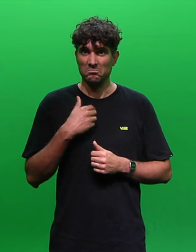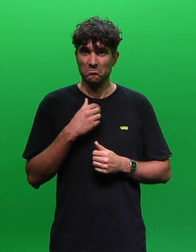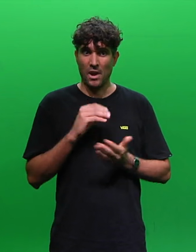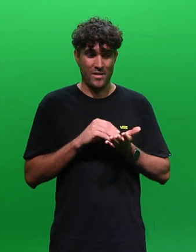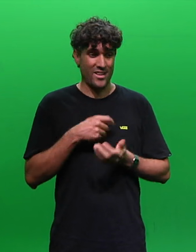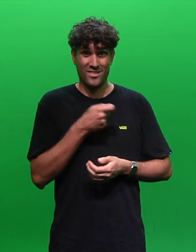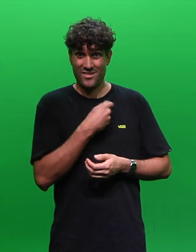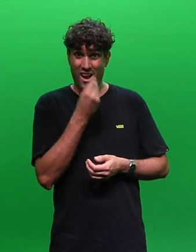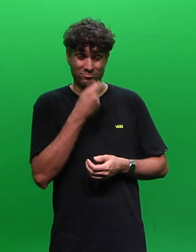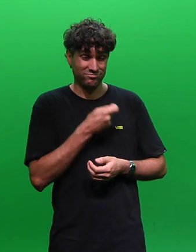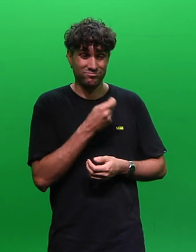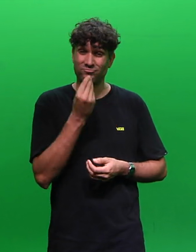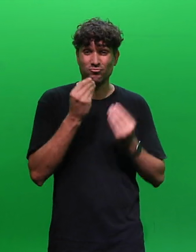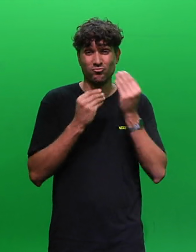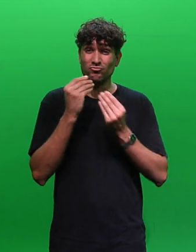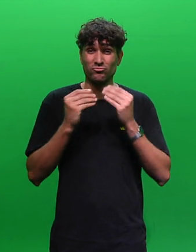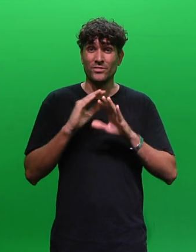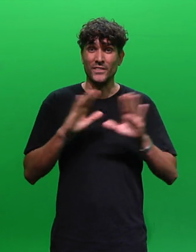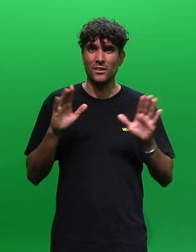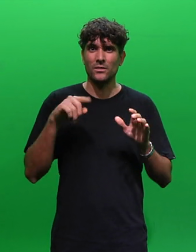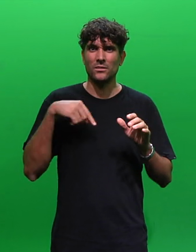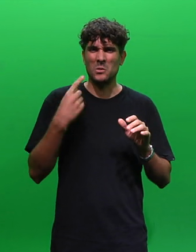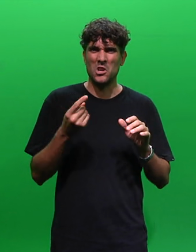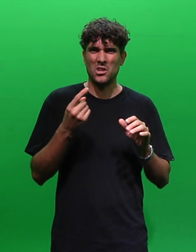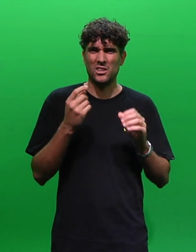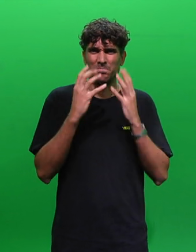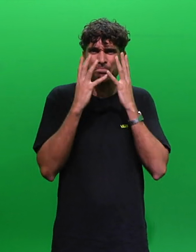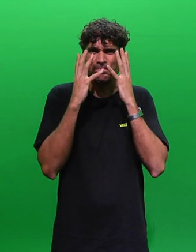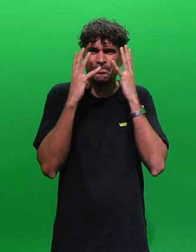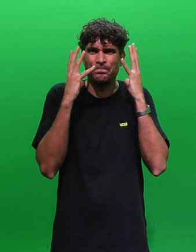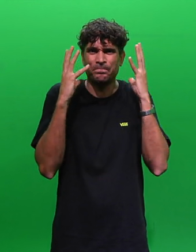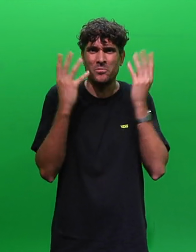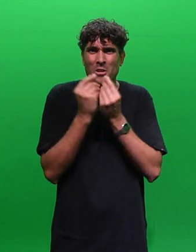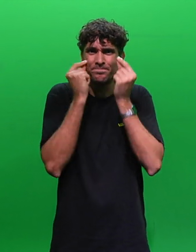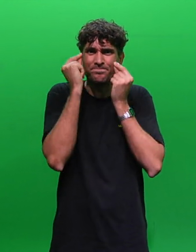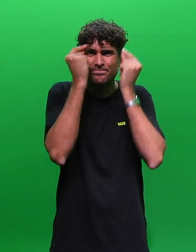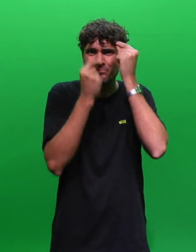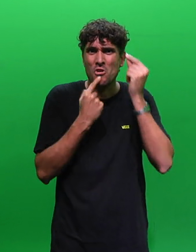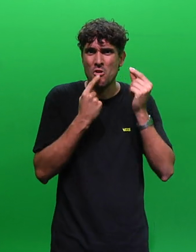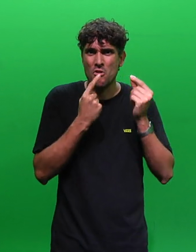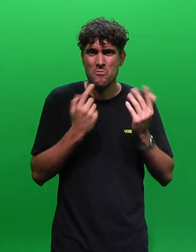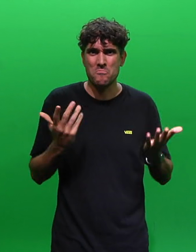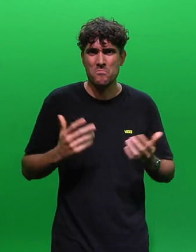De vegades, després de donar-li menjar té la cara inflada amb puntets vermells, no ho sé.